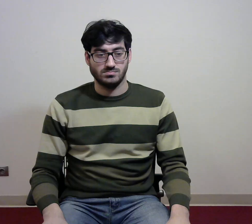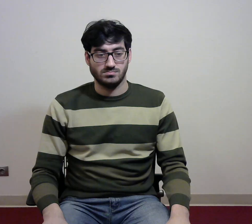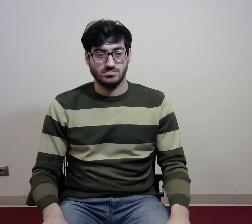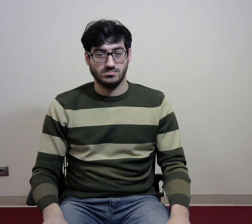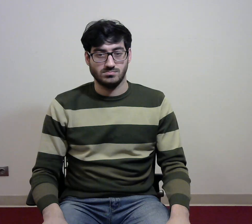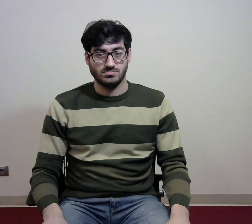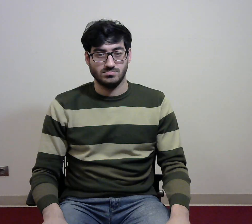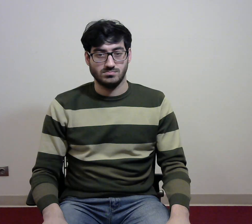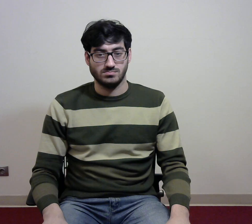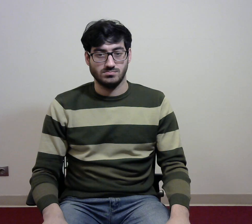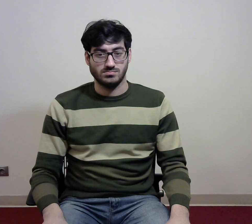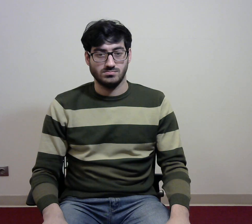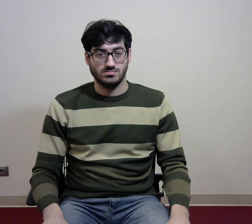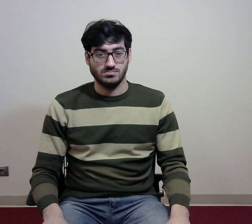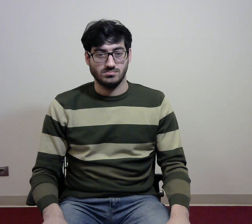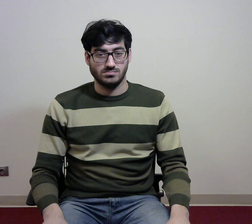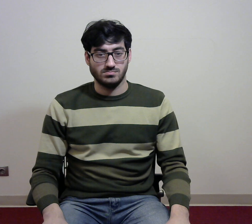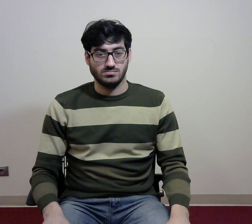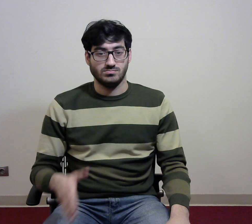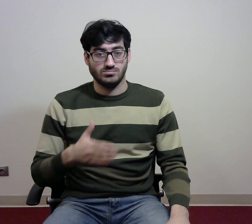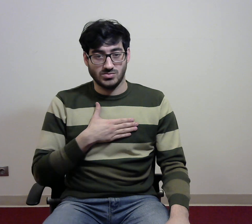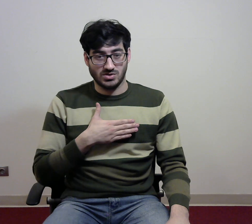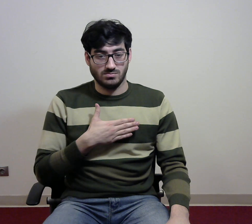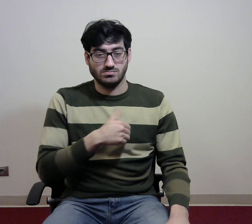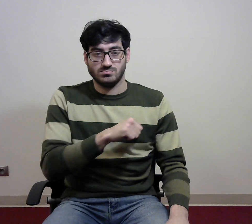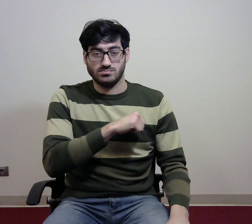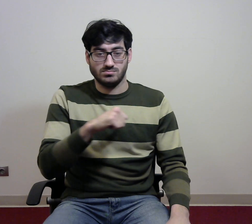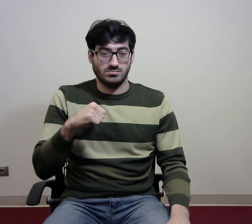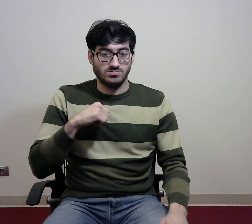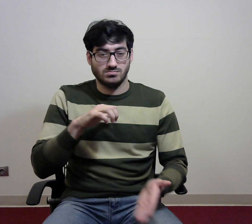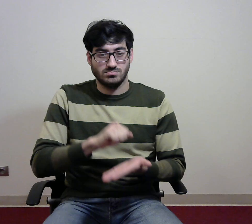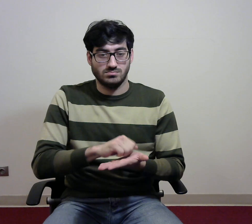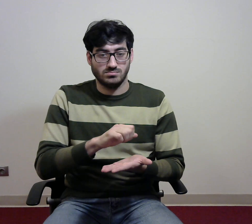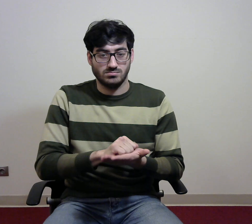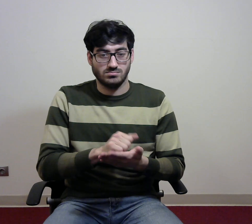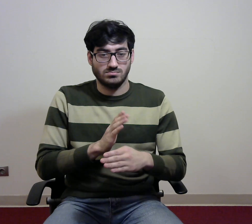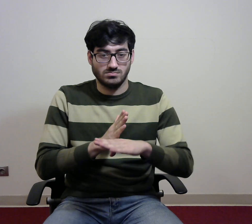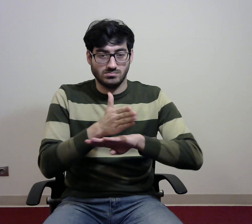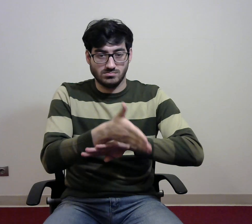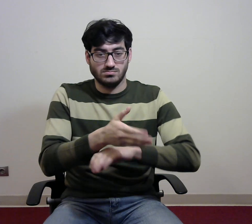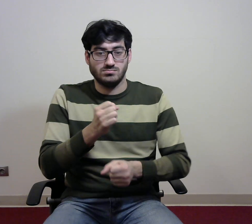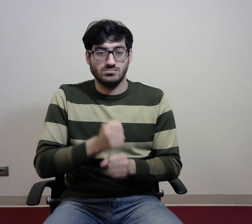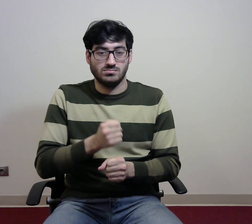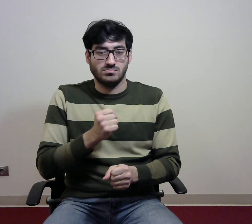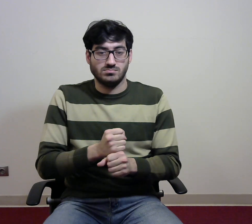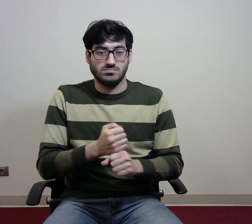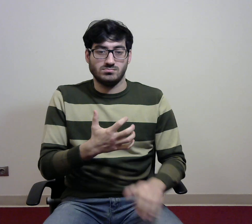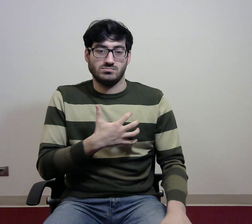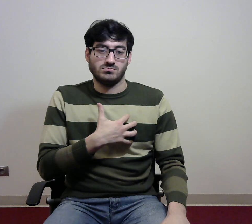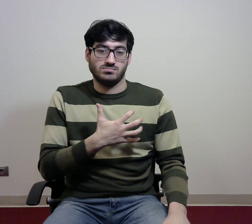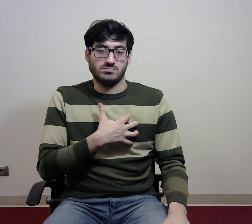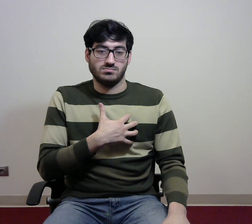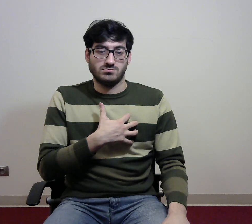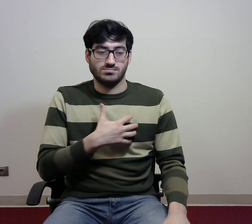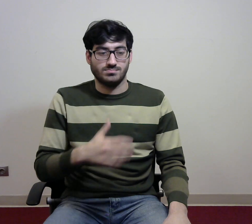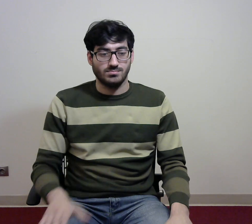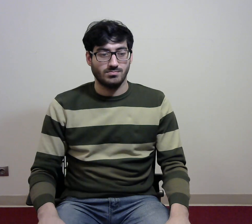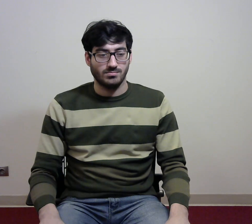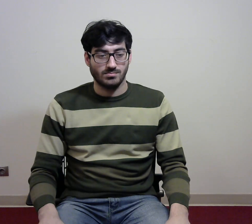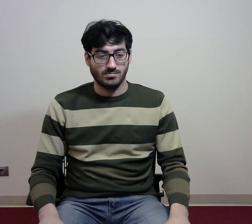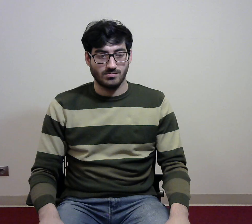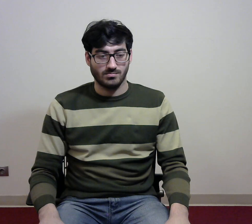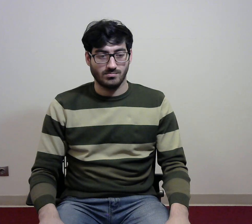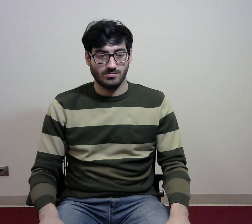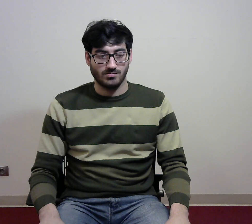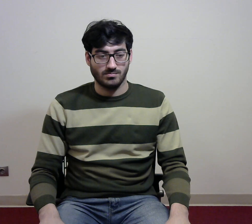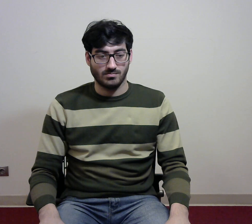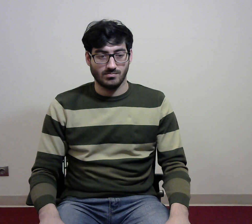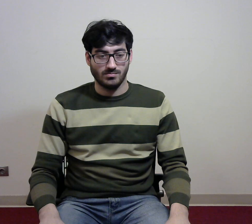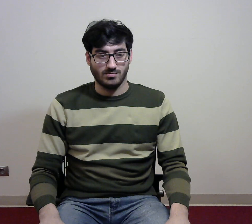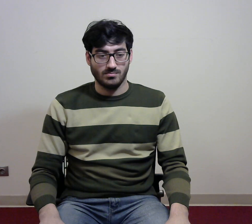Mən özünüməşğulluğa müraciət etmək istəyirəm